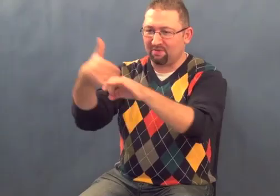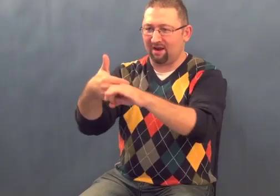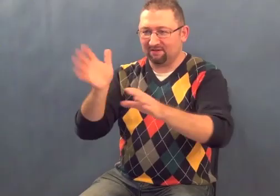Dobra.